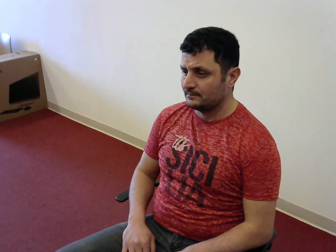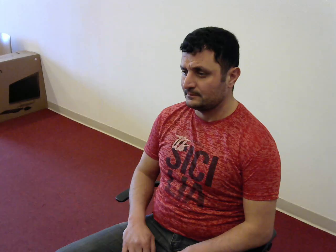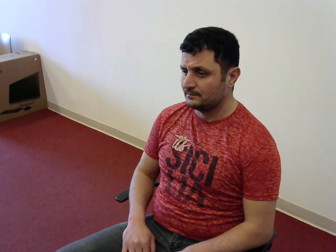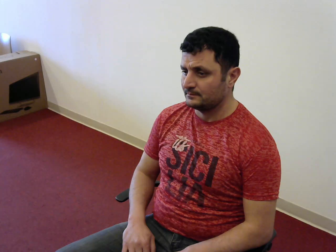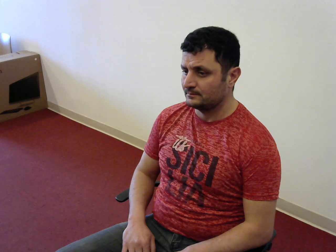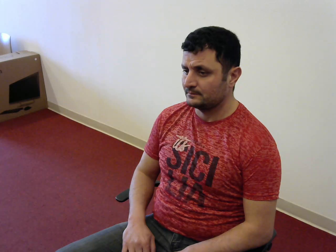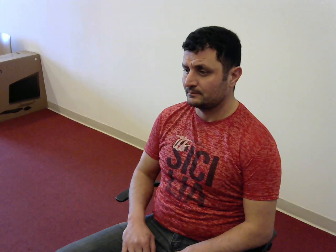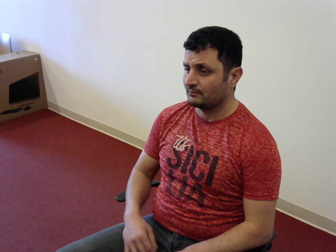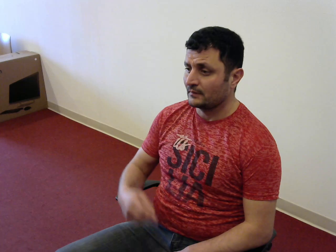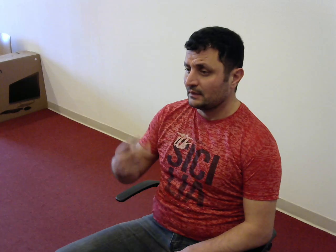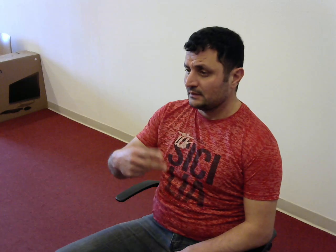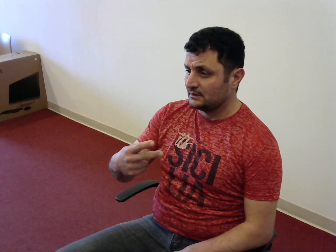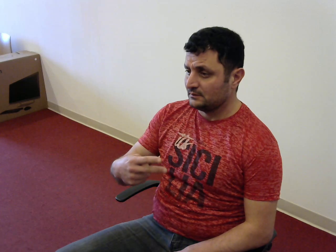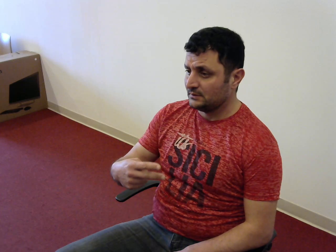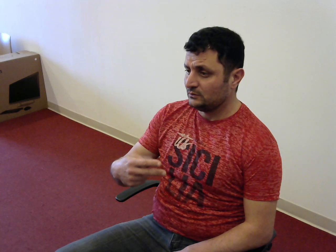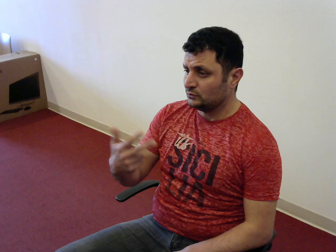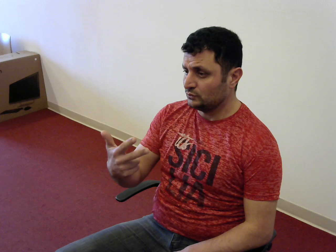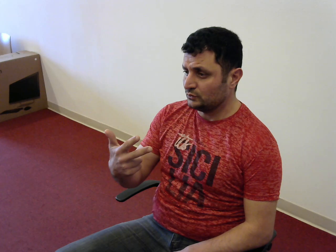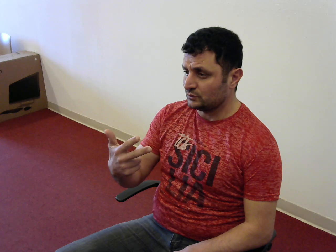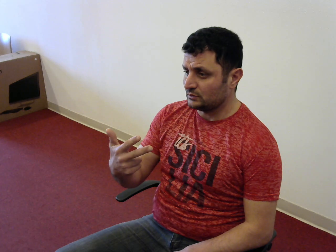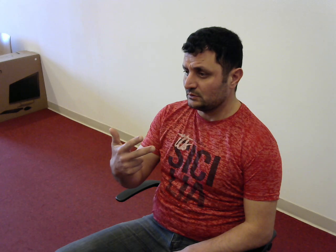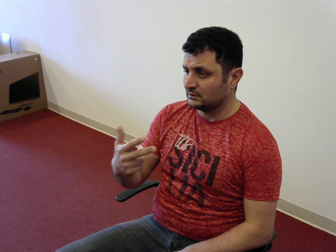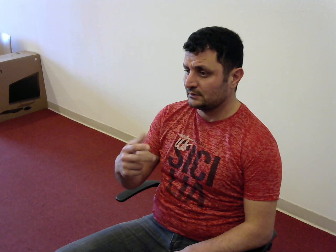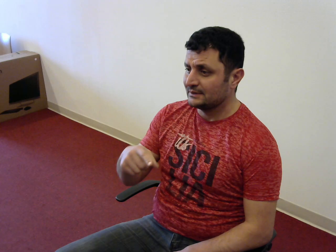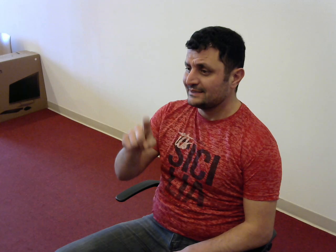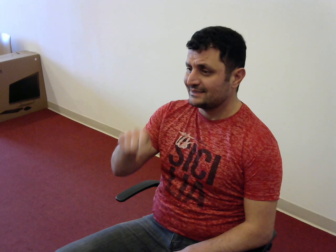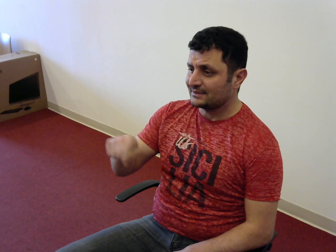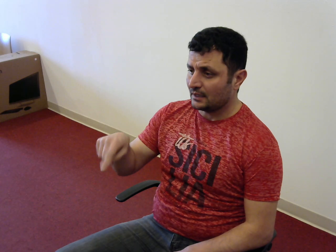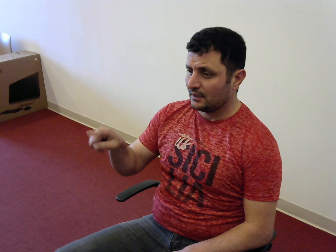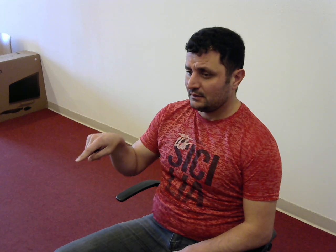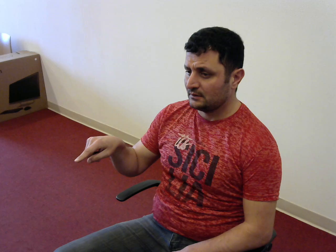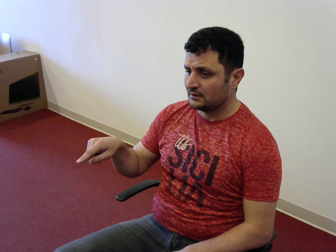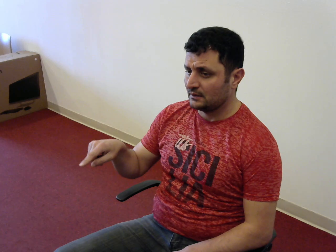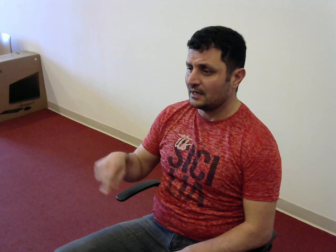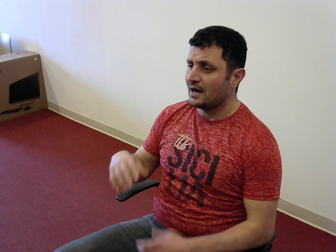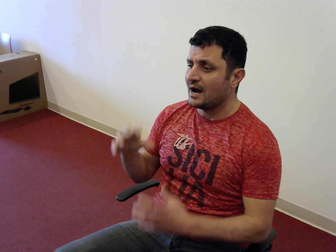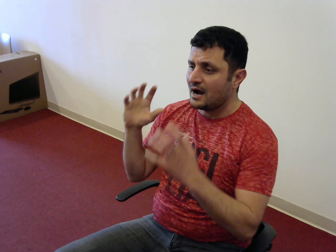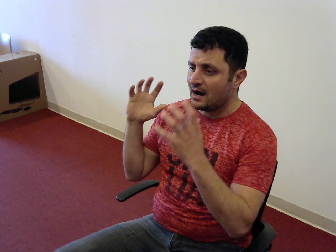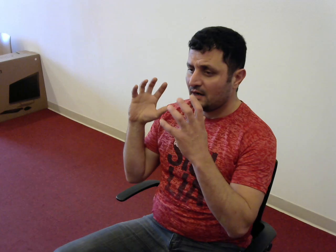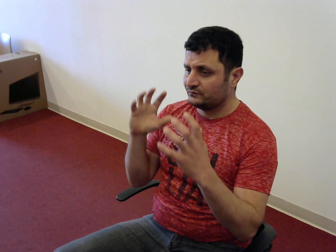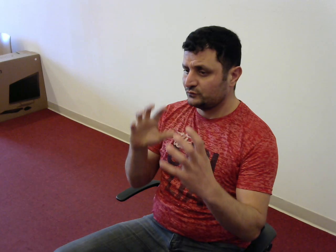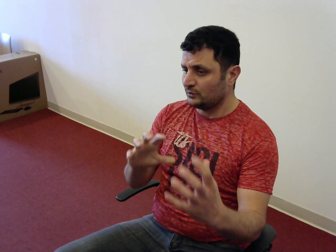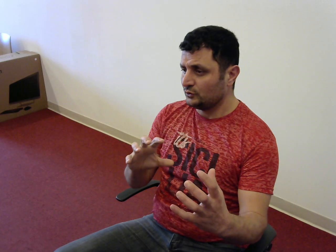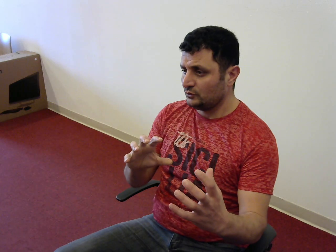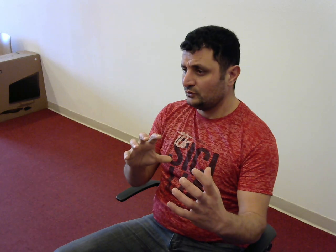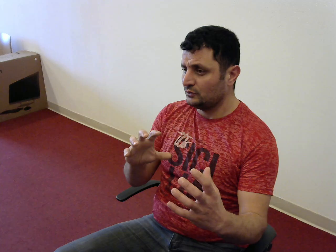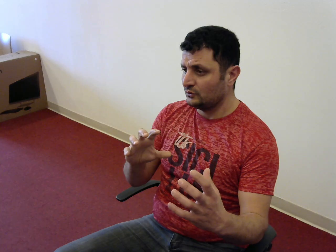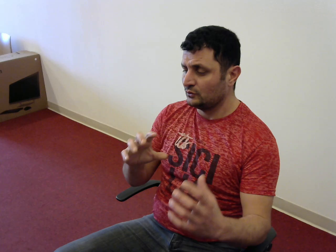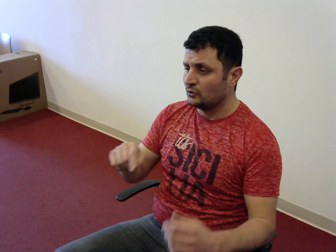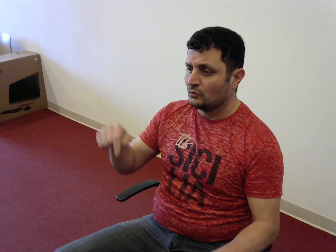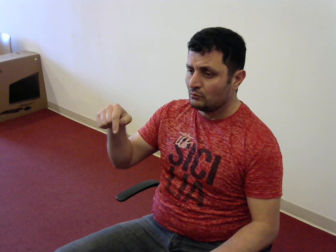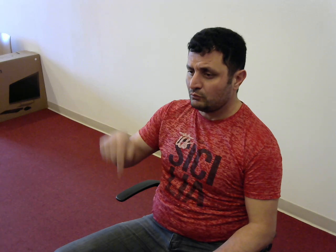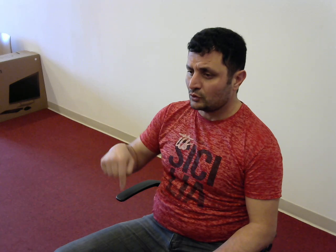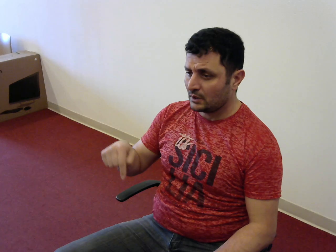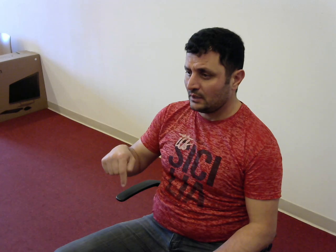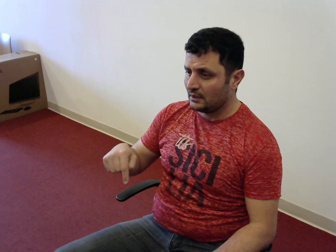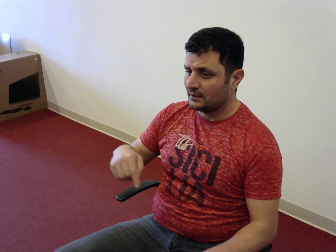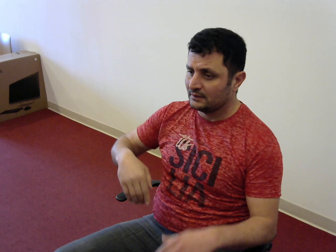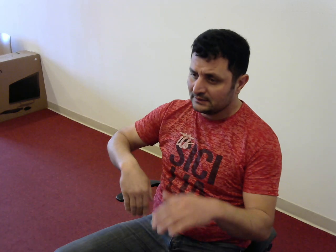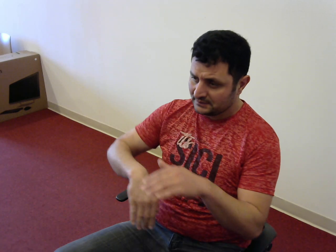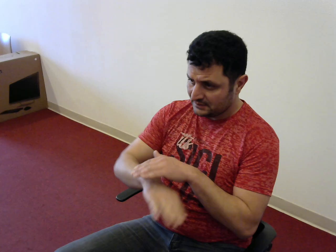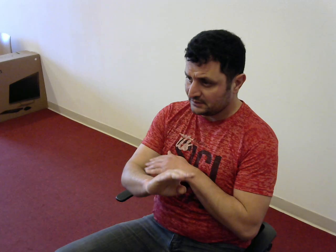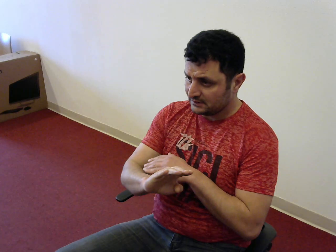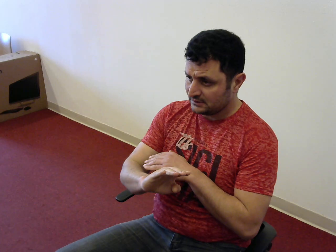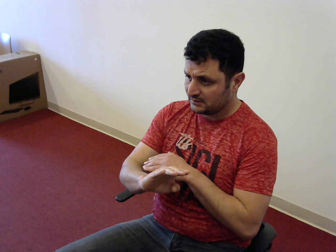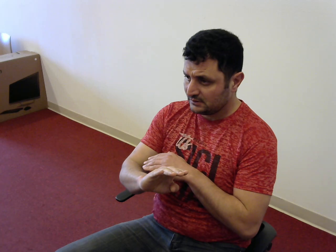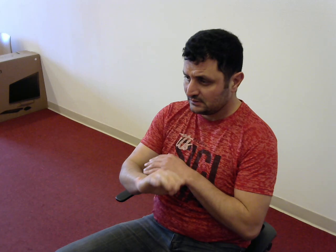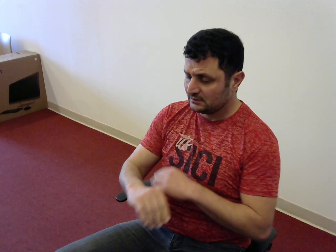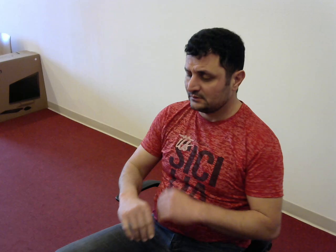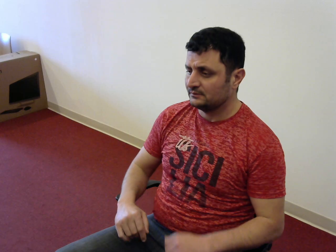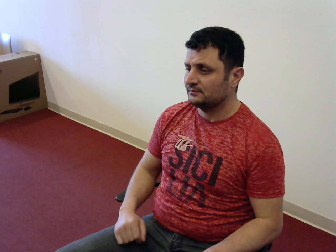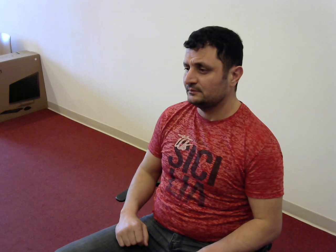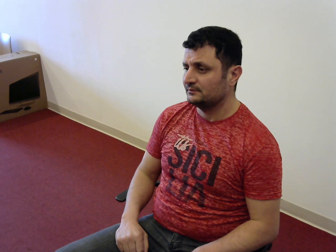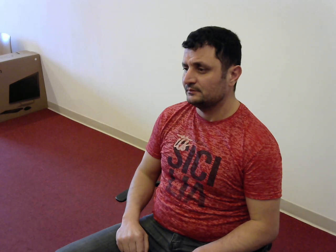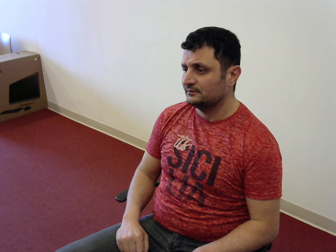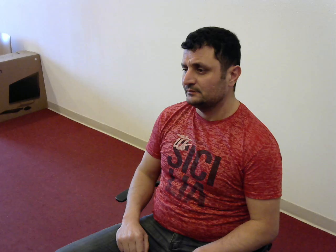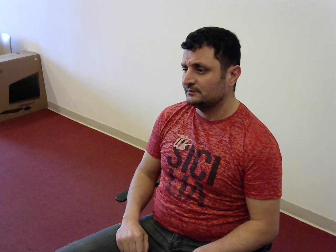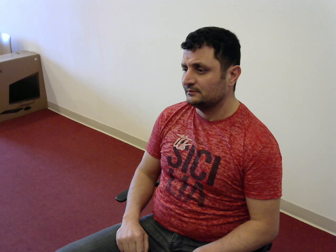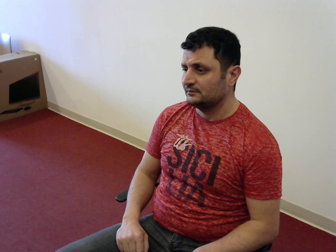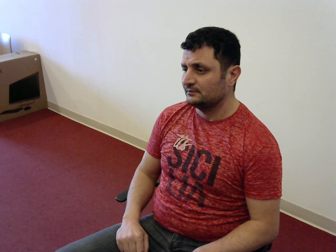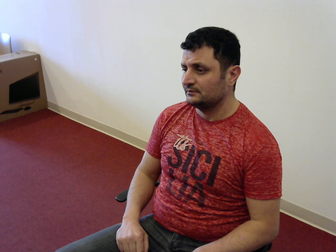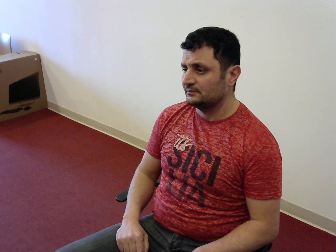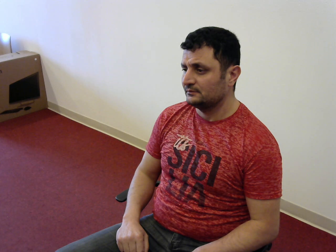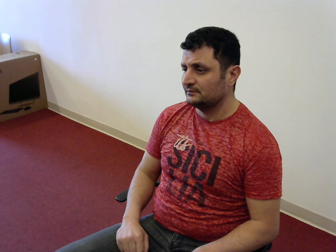23 saylı avtobus burdan keçir?